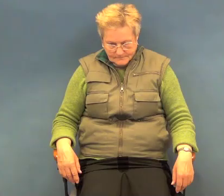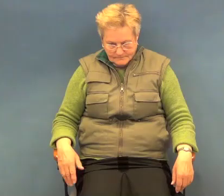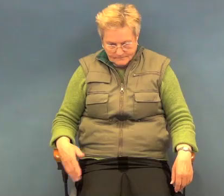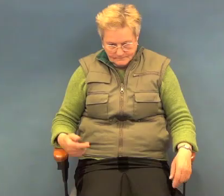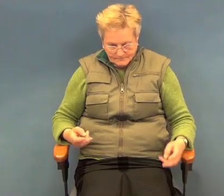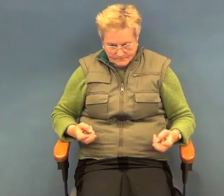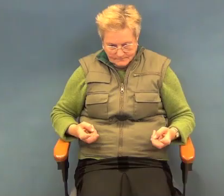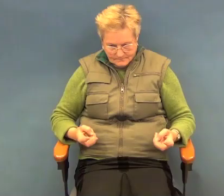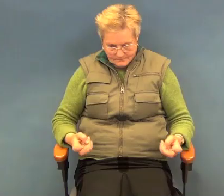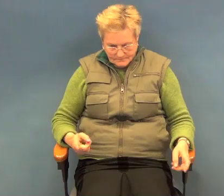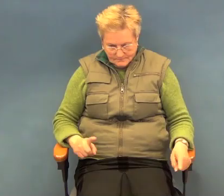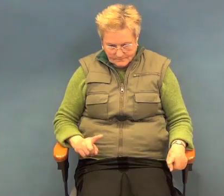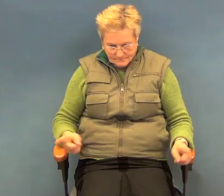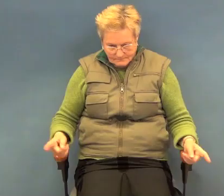Nie wolno jeździć po torach.